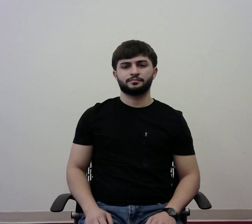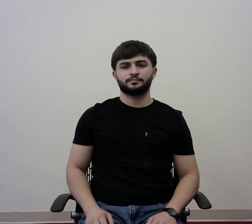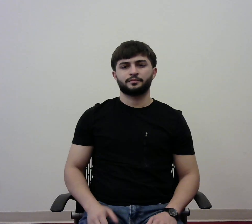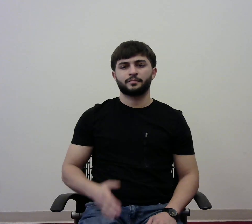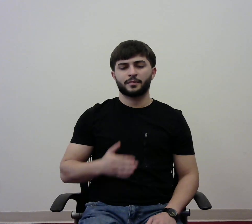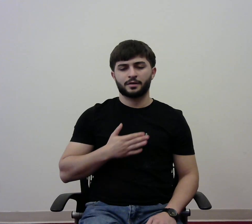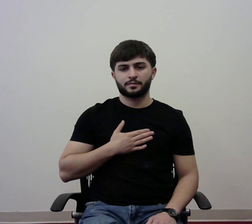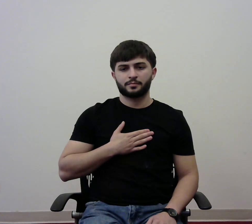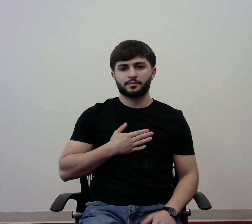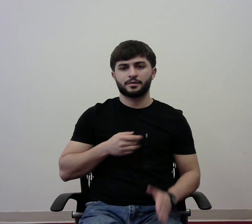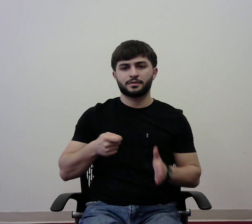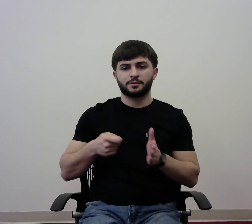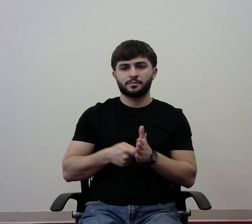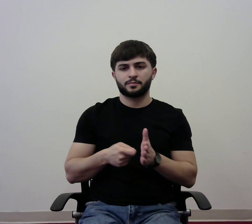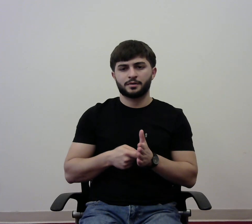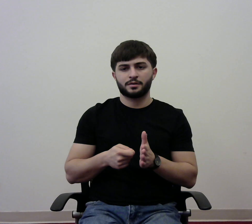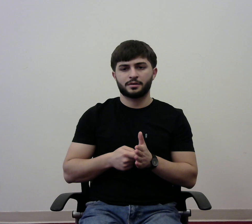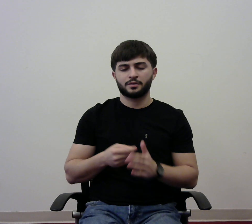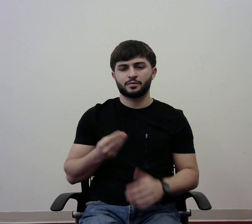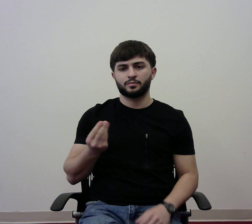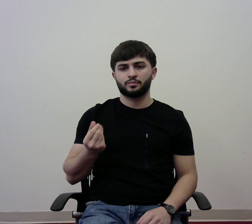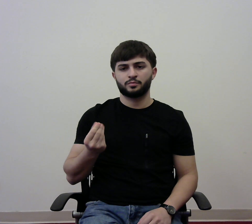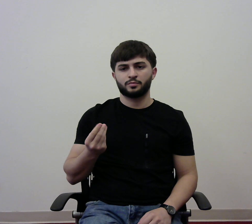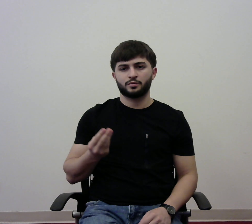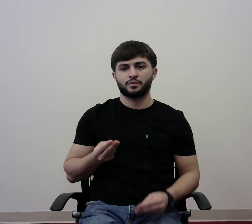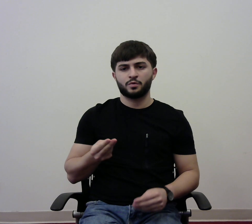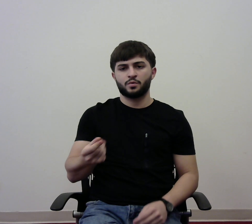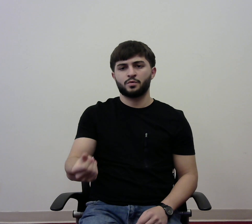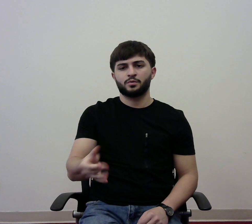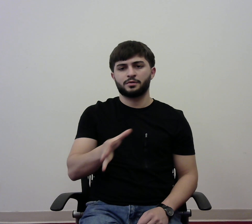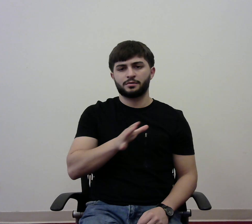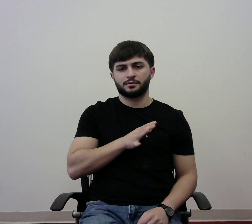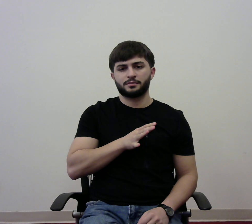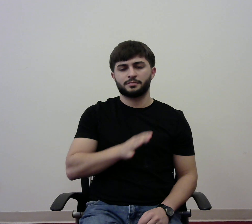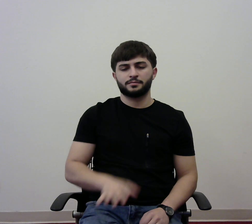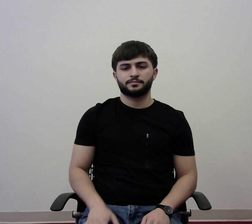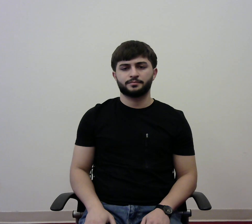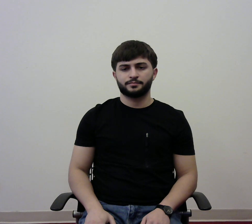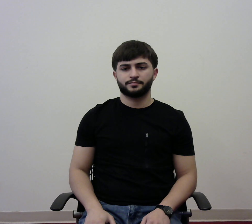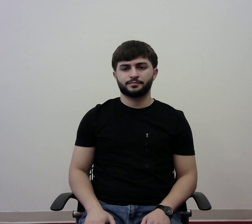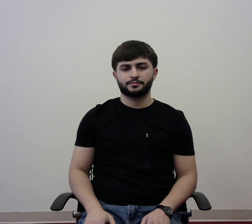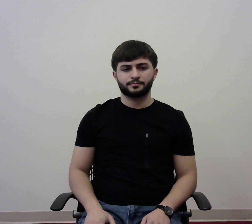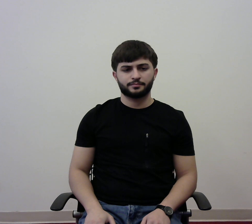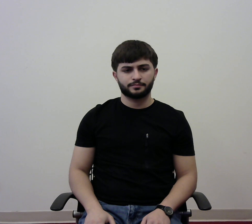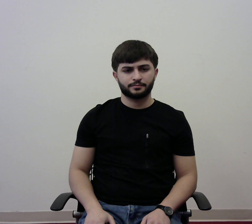Mən biletlərin pulunu ödəmişəm